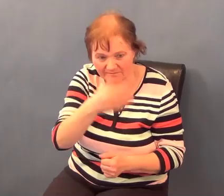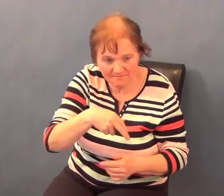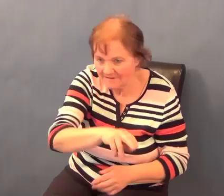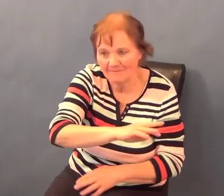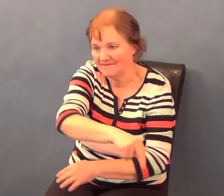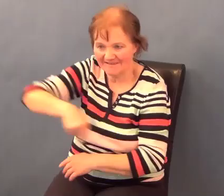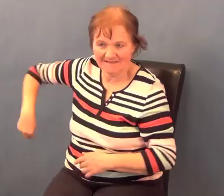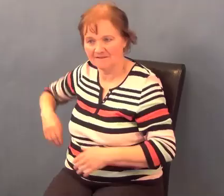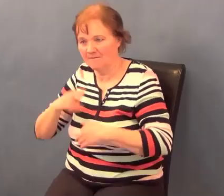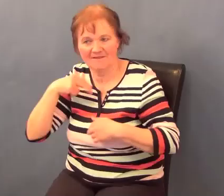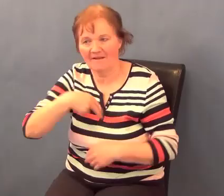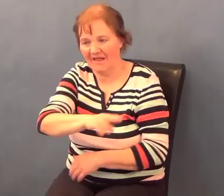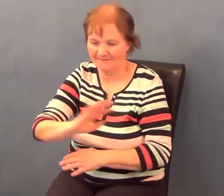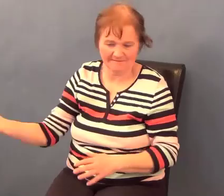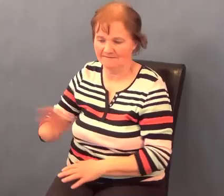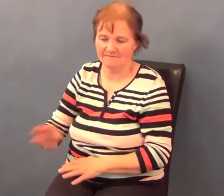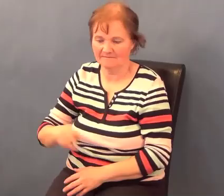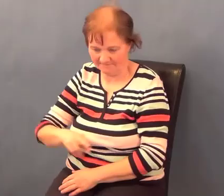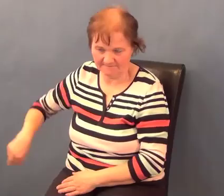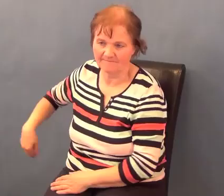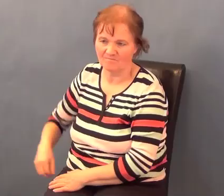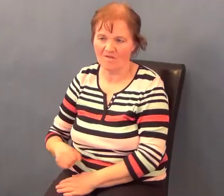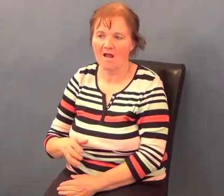Lepiej nie iść tam.